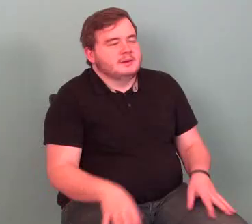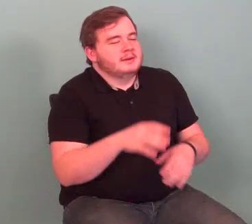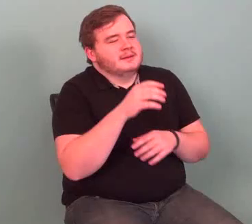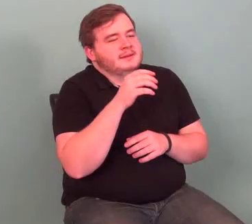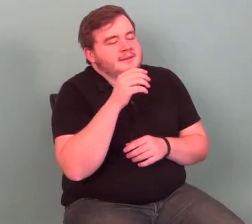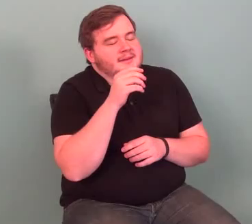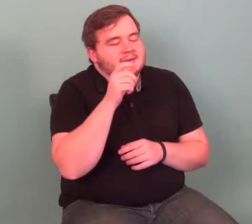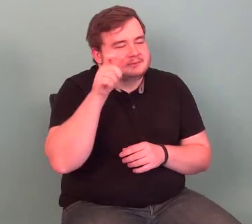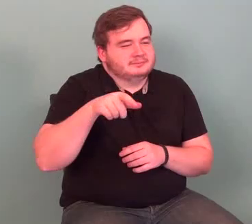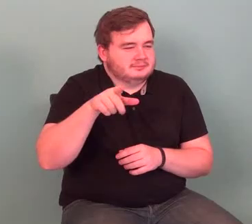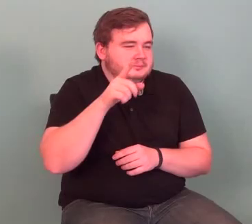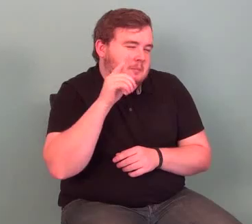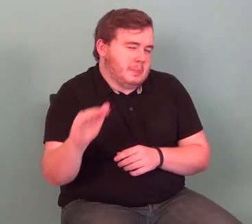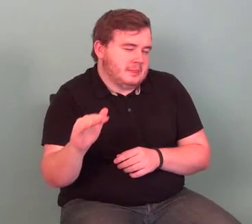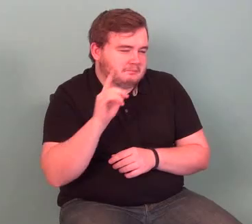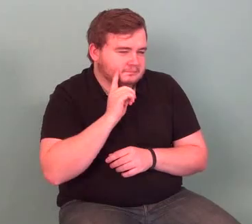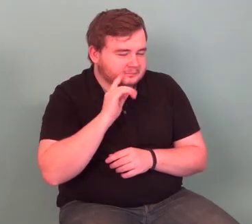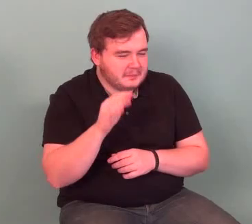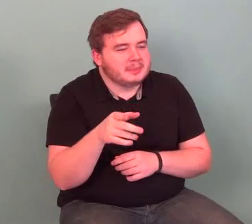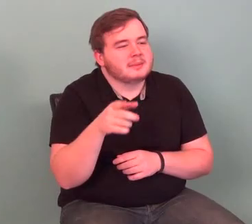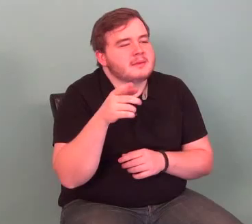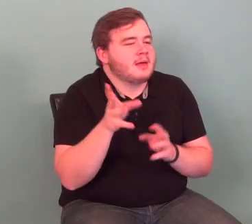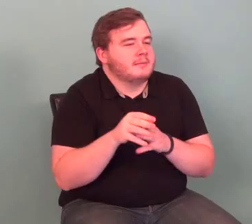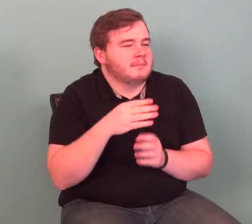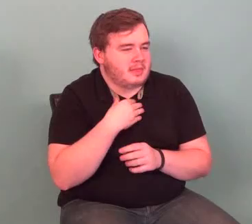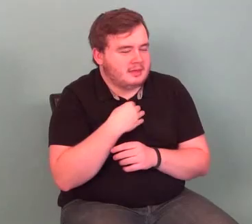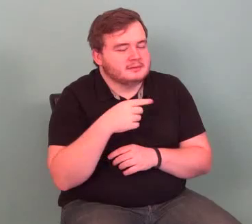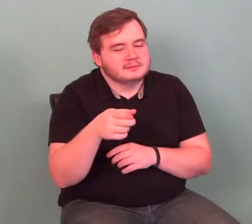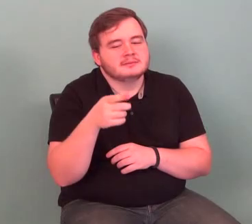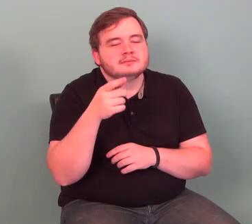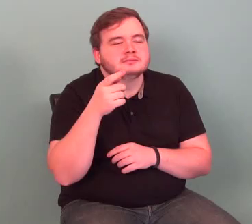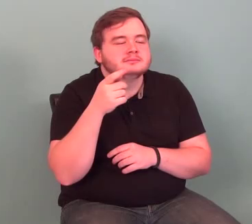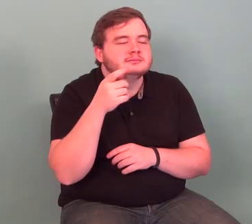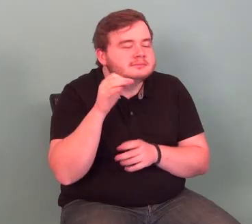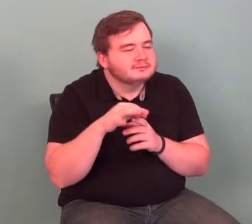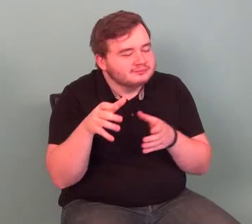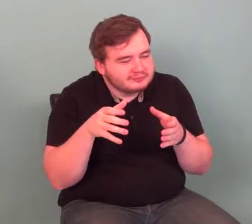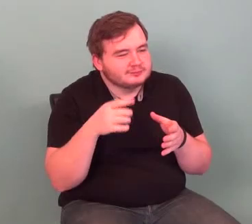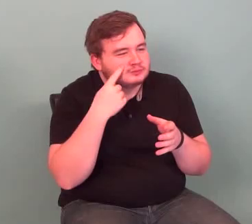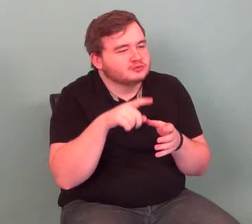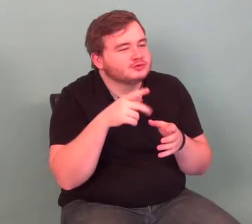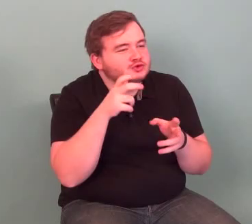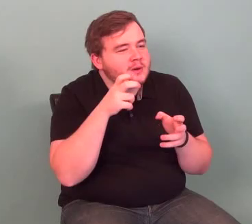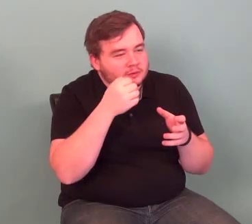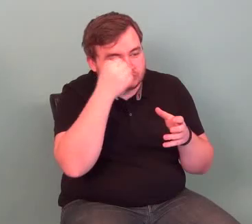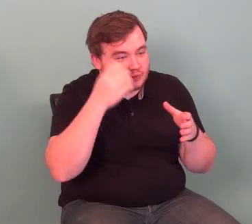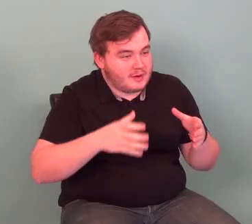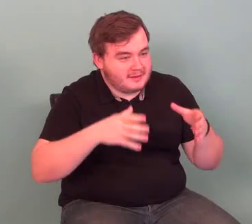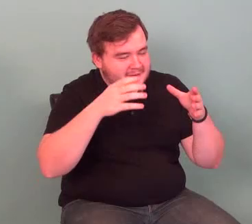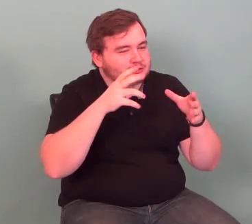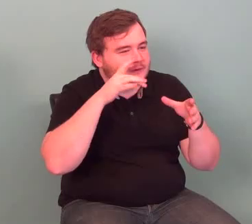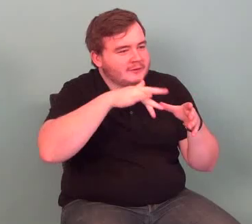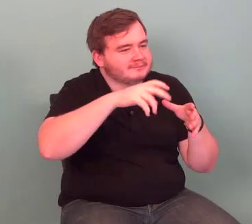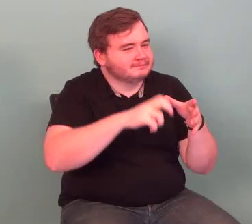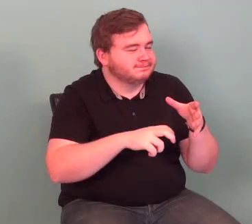Mały chłopiec razem z psem w pewnym momencie zauważają żabę w słoiku.